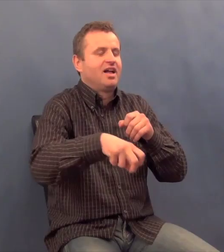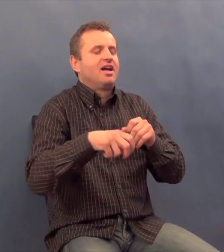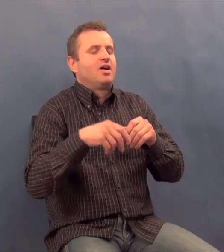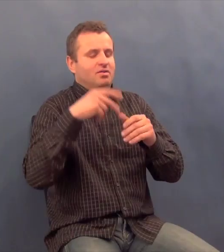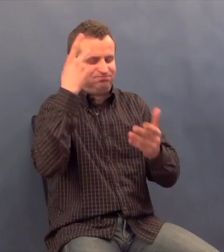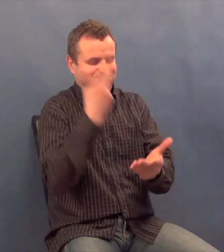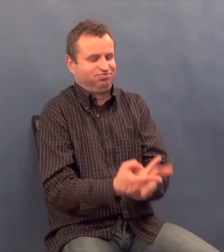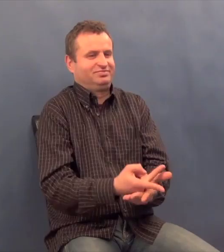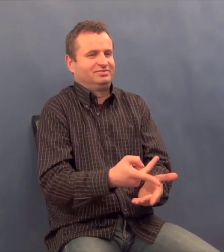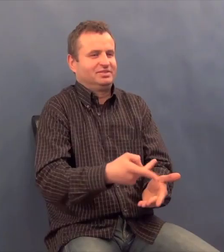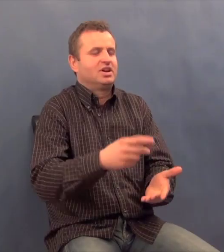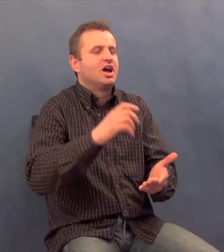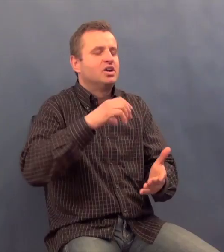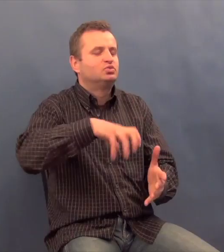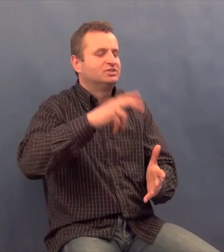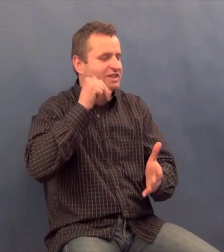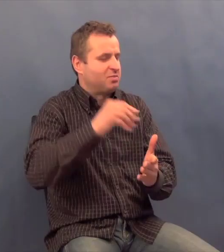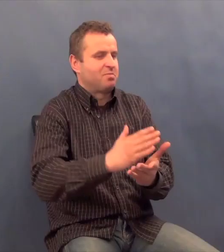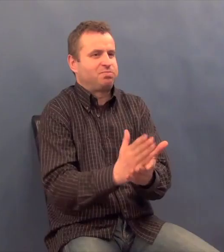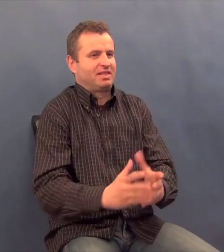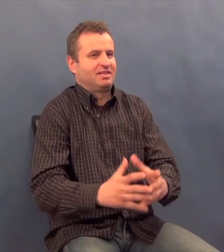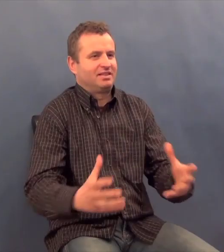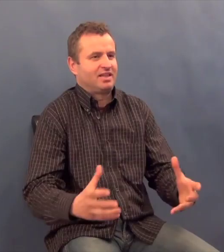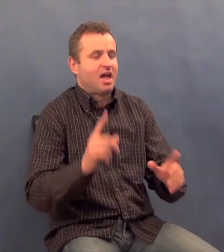Upada i rozbija przy tym słoik z żabą.